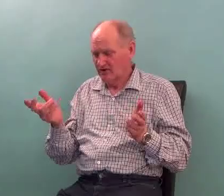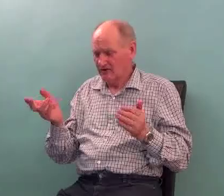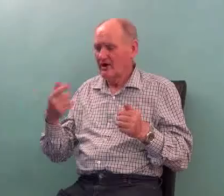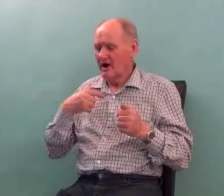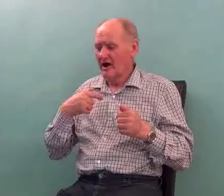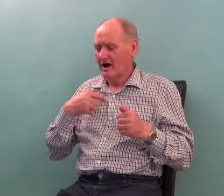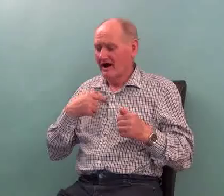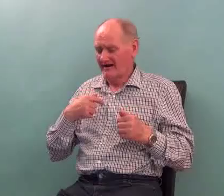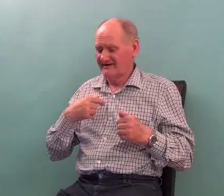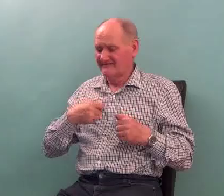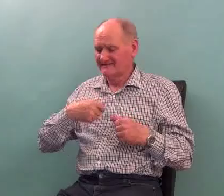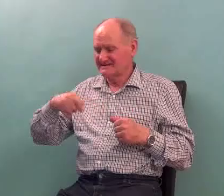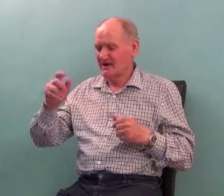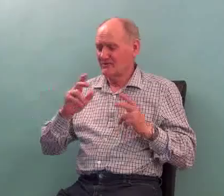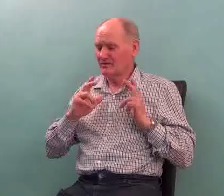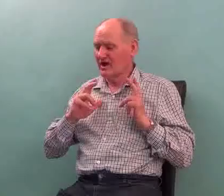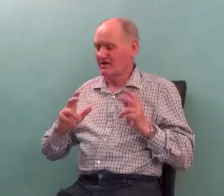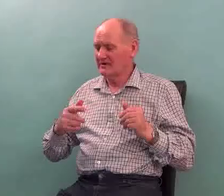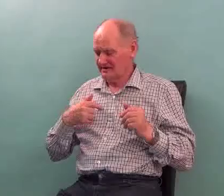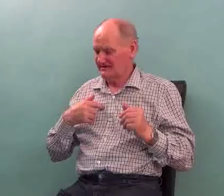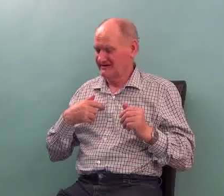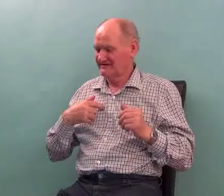Ja wyjeżdżam na urlop.